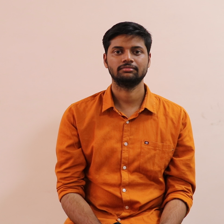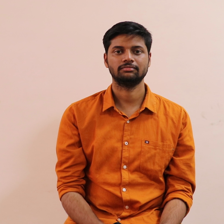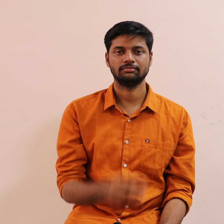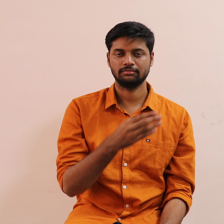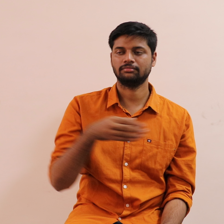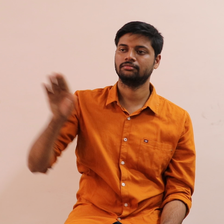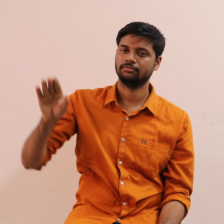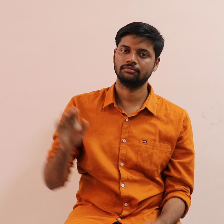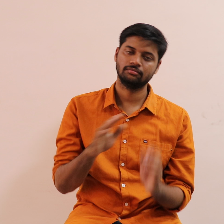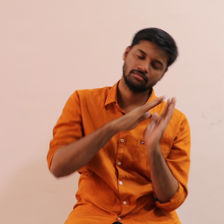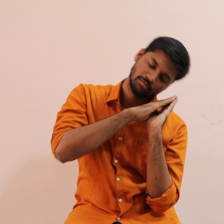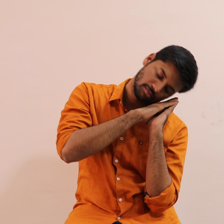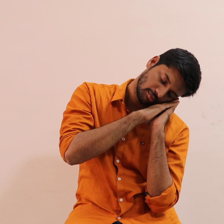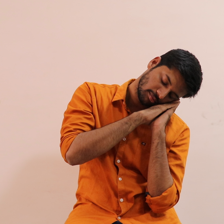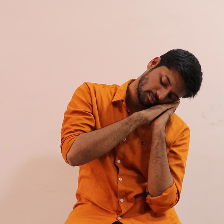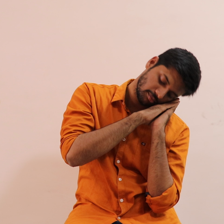go and sleep